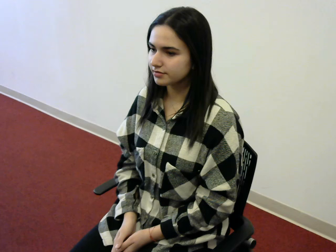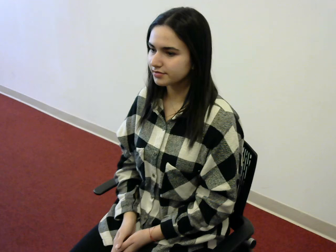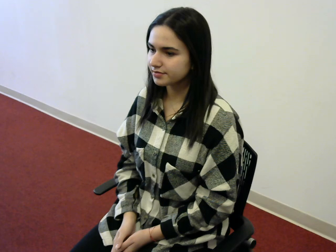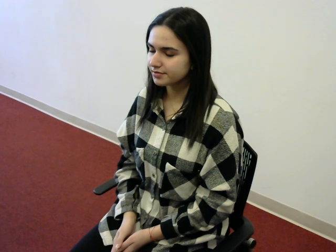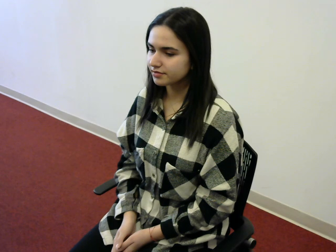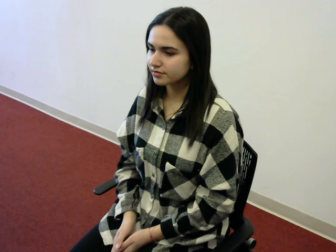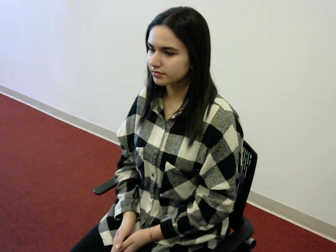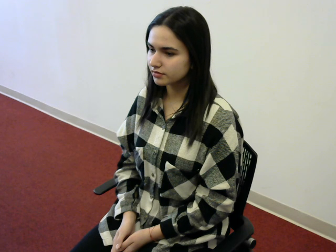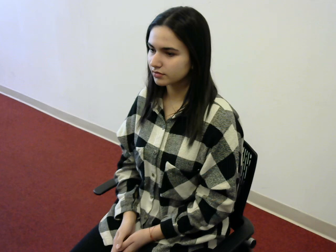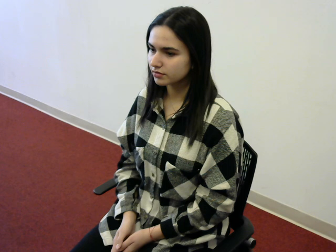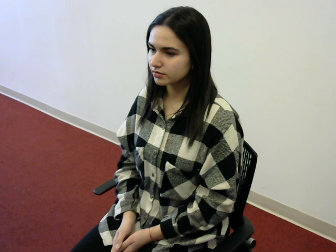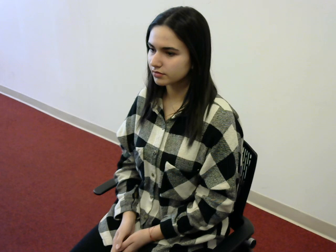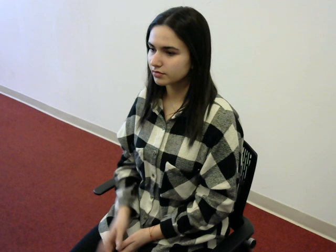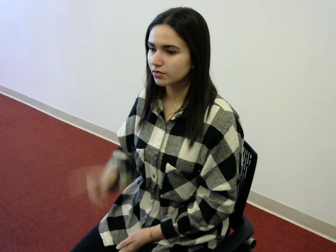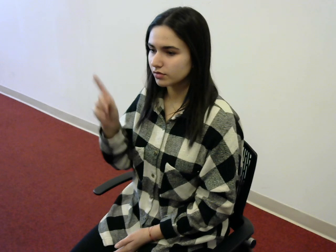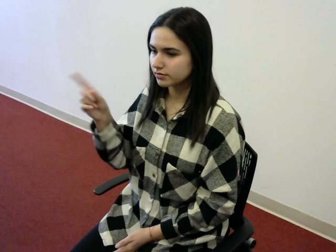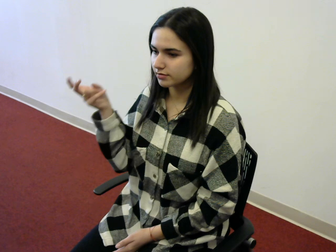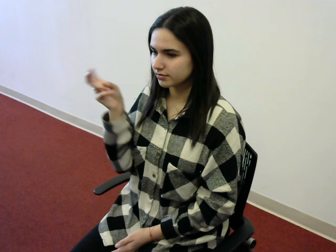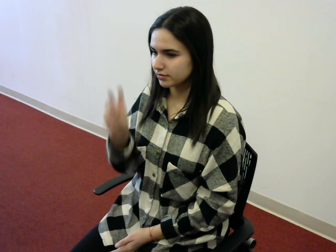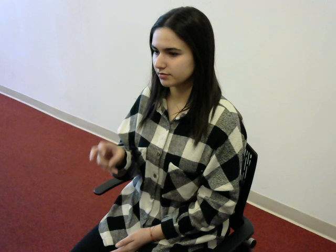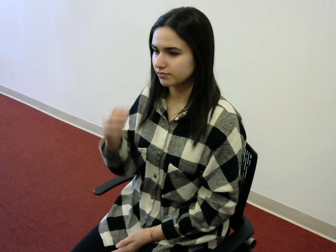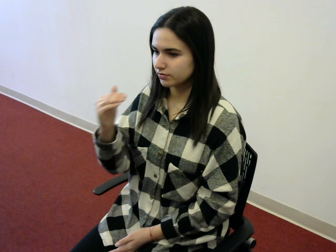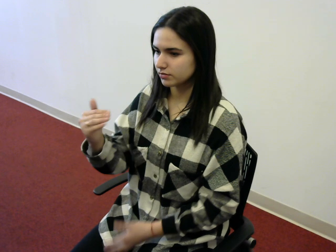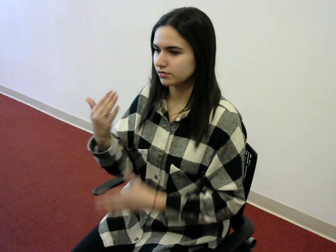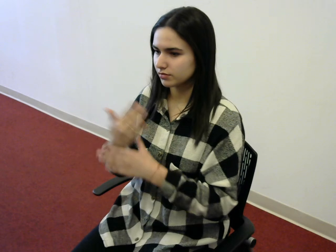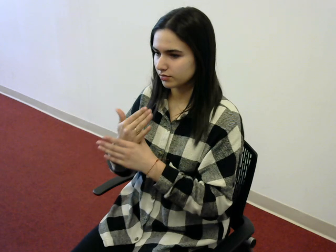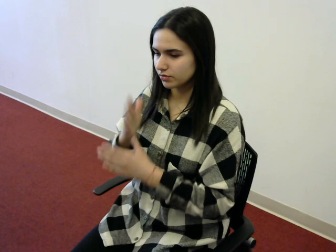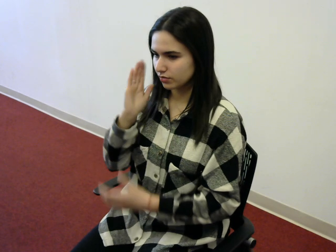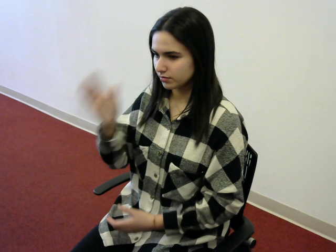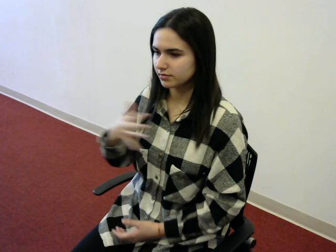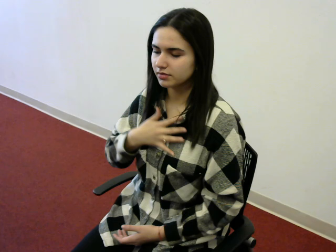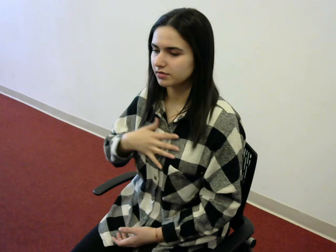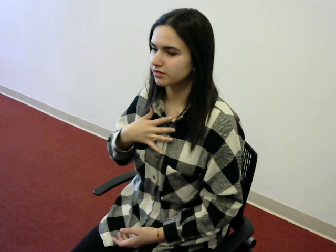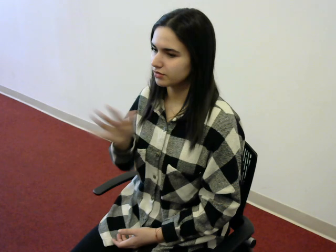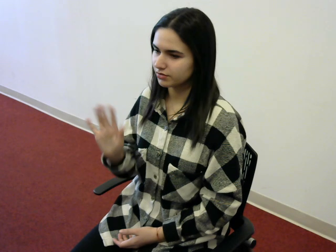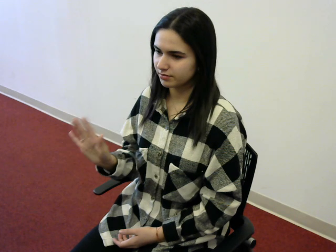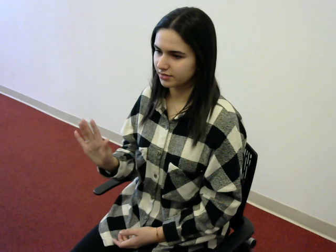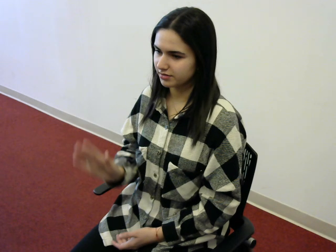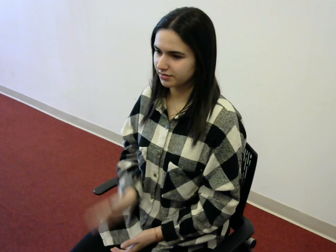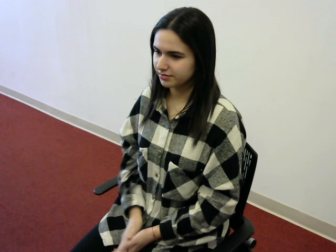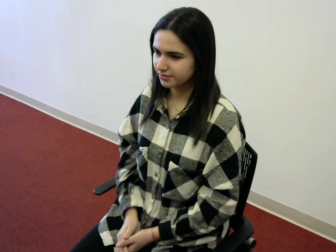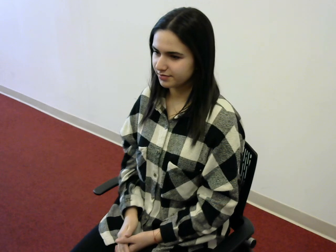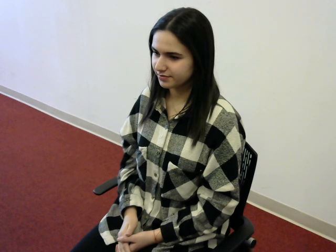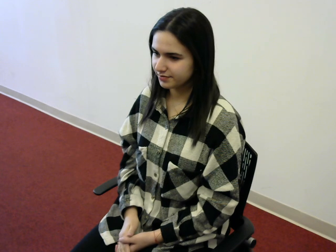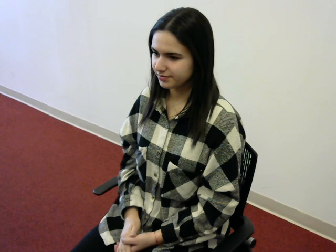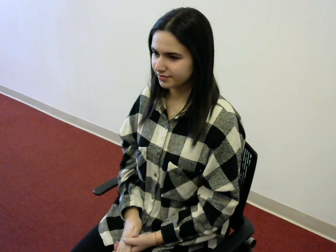O gəlib sizə kömək edəcək, narahat olmayın